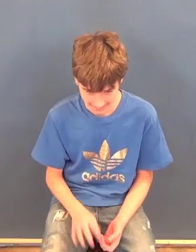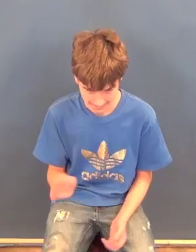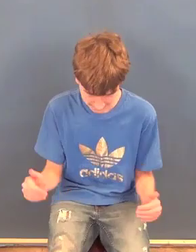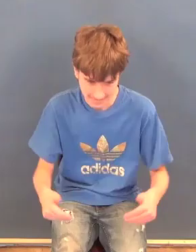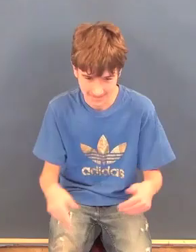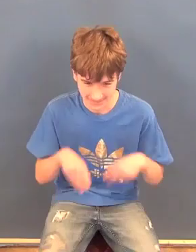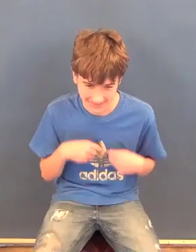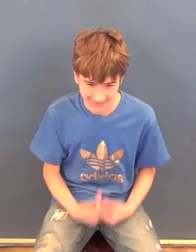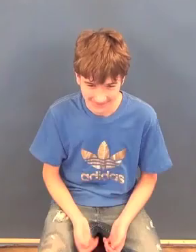Dobrze, mogę, zgoda.